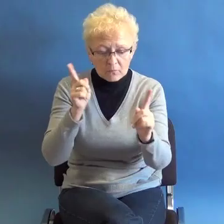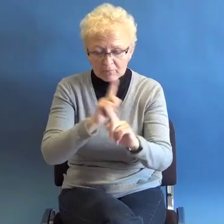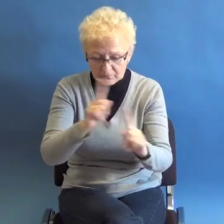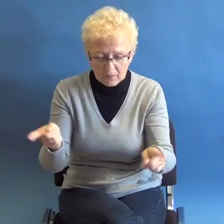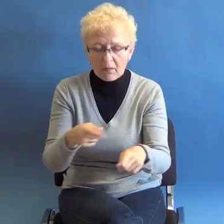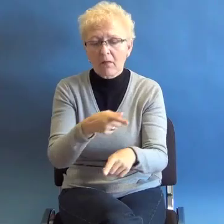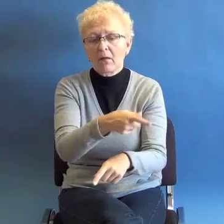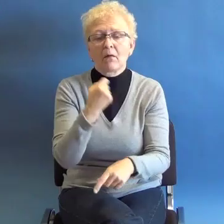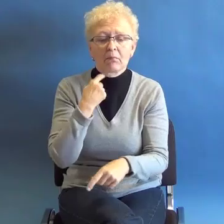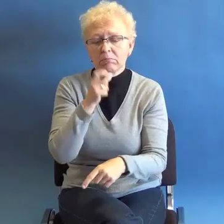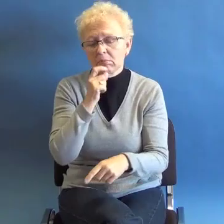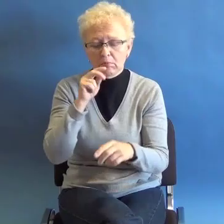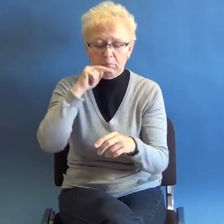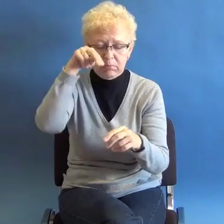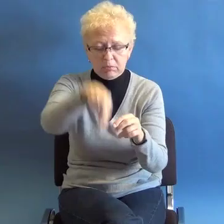Jeśli ktoś pije wódkę i łowi, może się utopić.